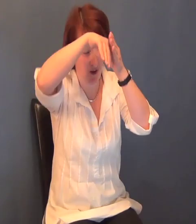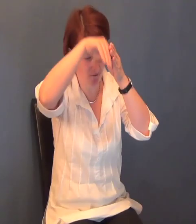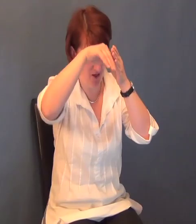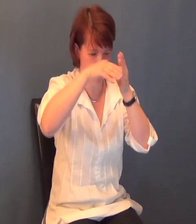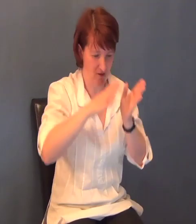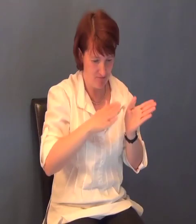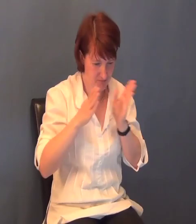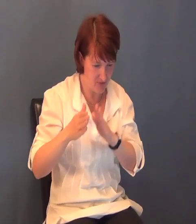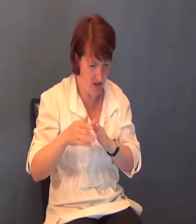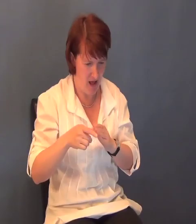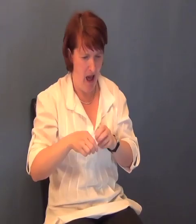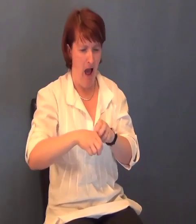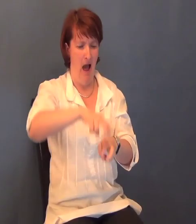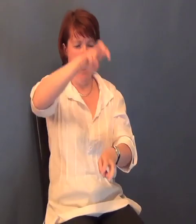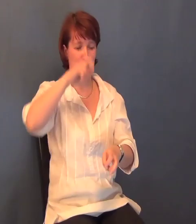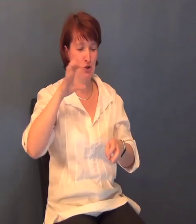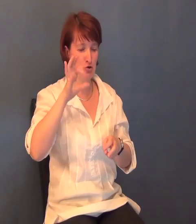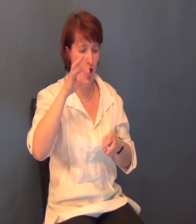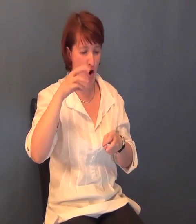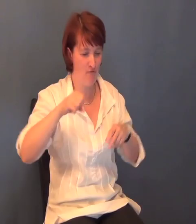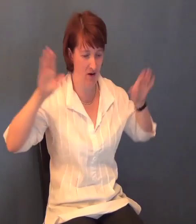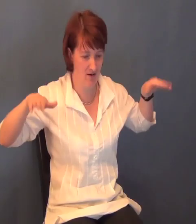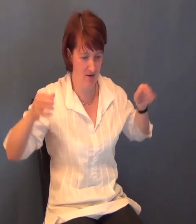Następnie wycofuje się, gdzie z dziupli wylatuje sowa.